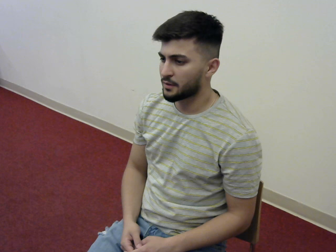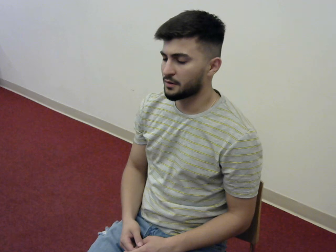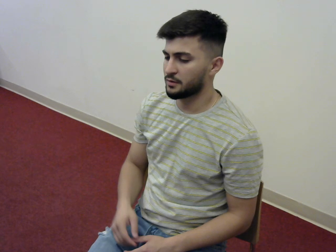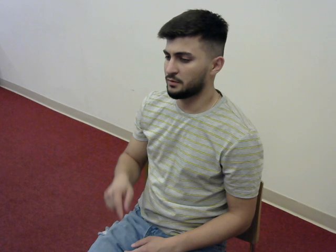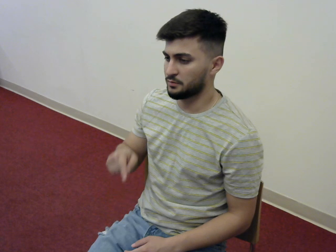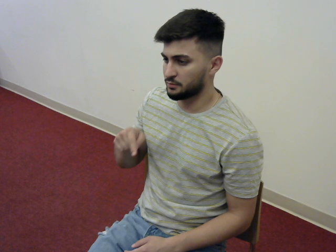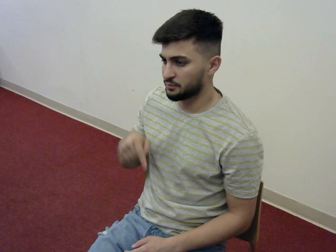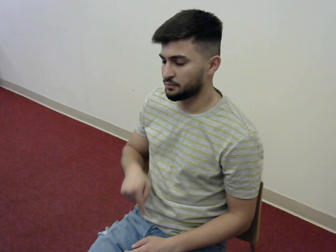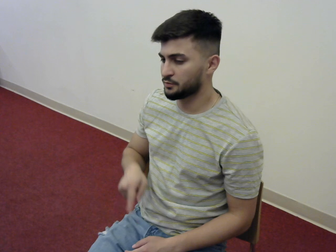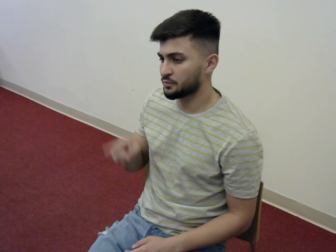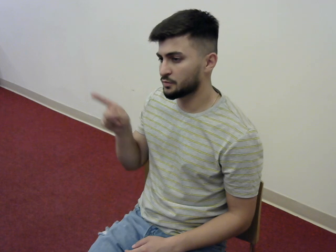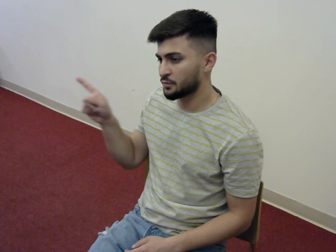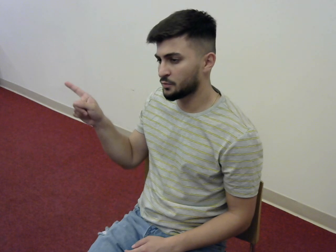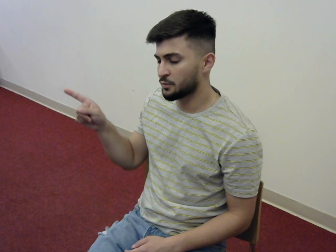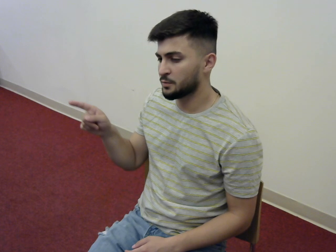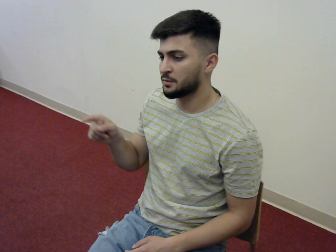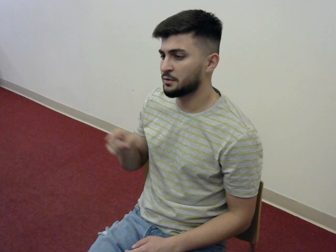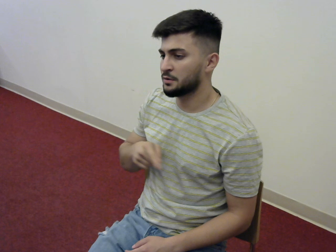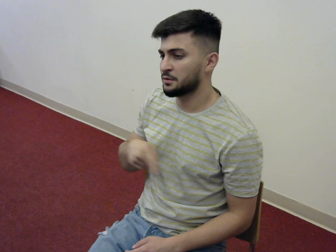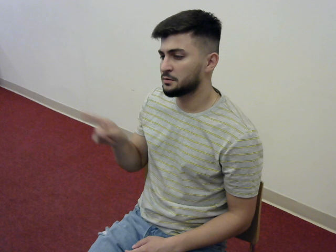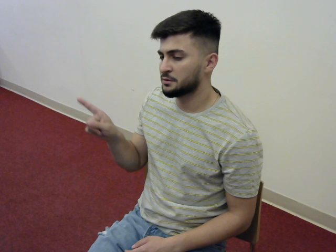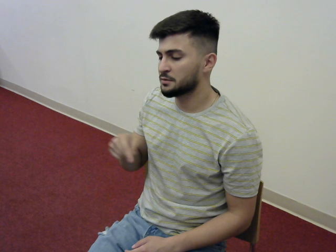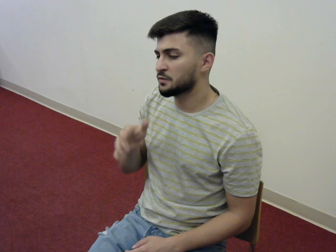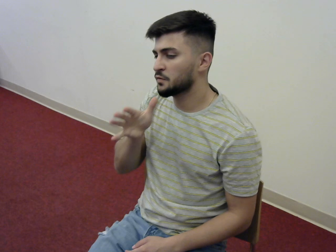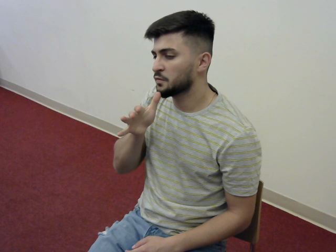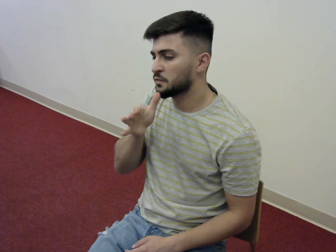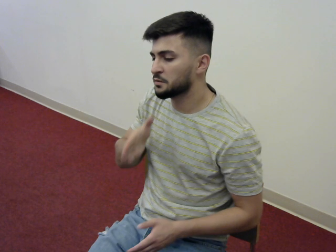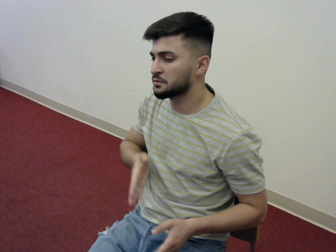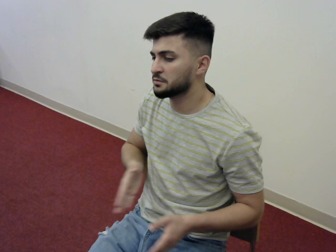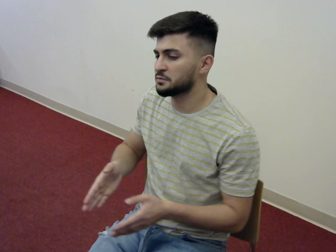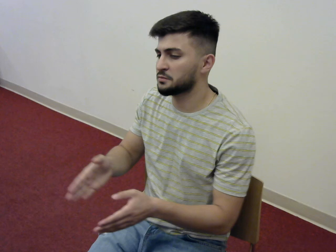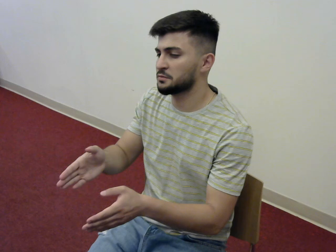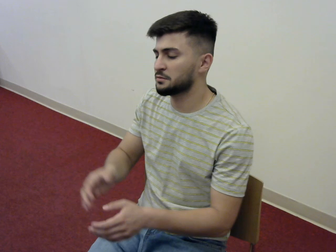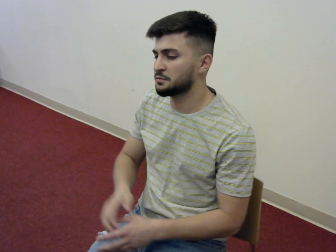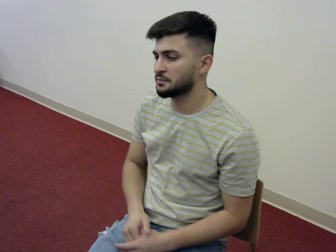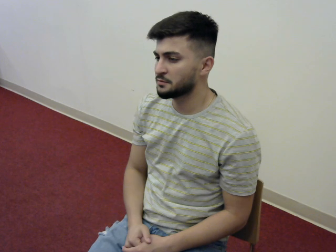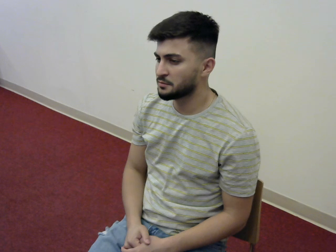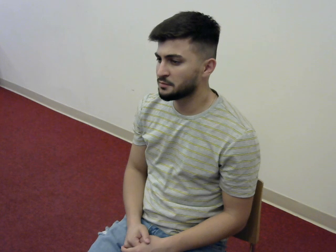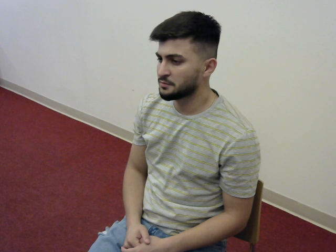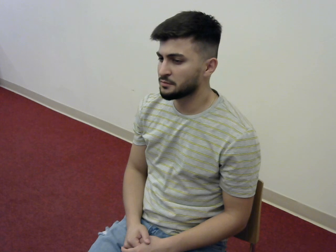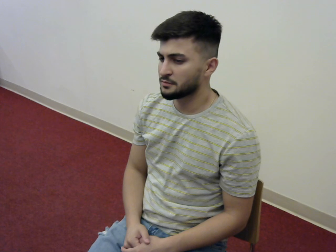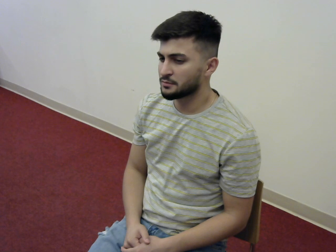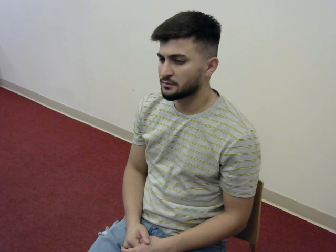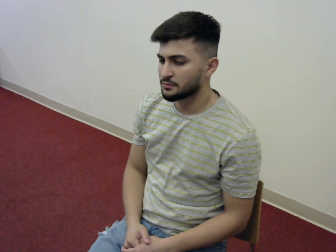Burdan oraya nə qədər vaxt yoldur?